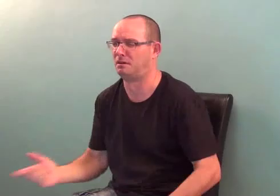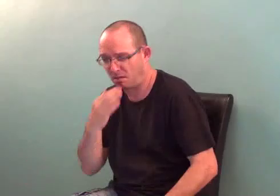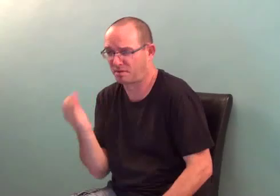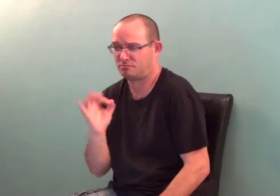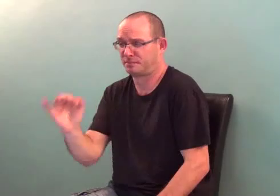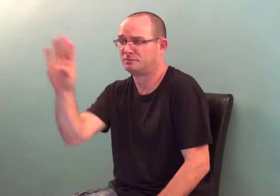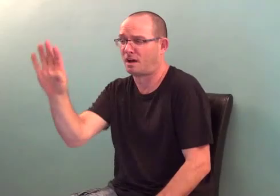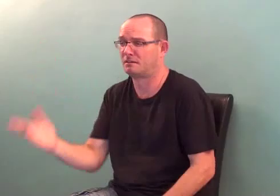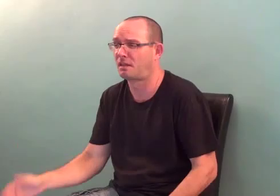Lepiej będzie o czwartej.